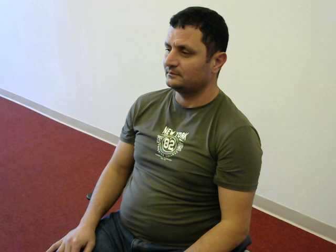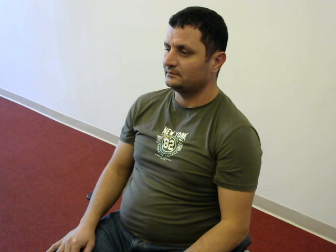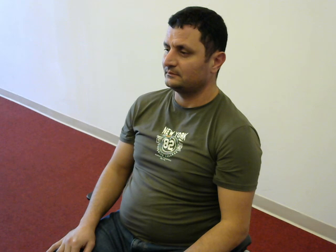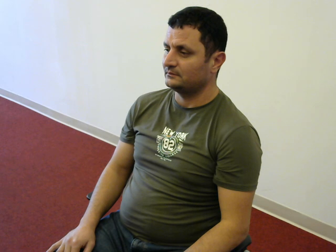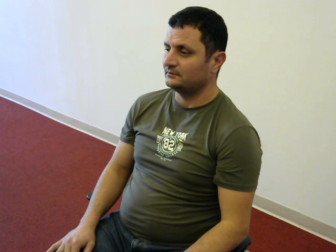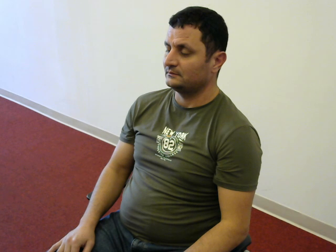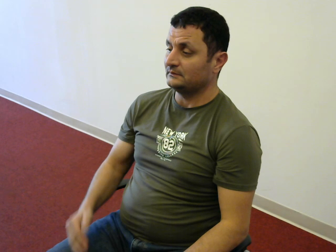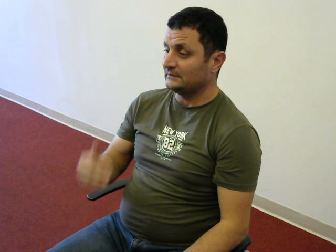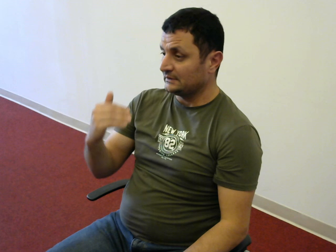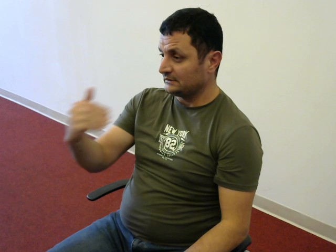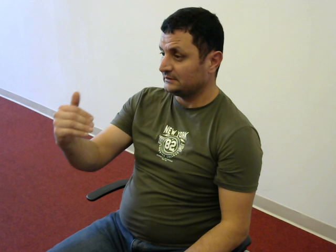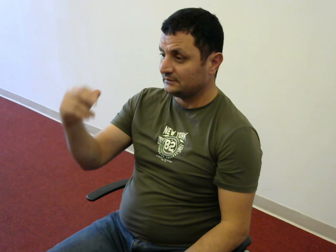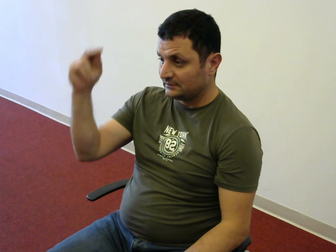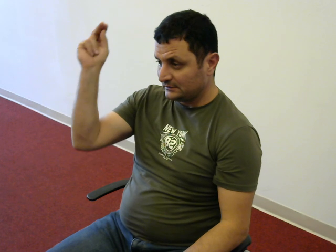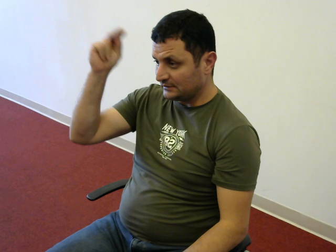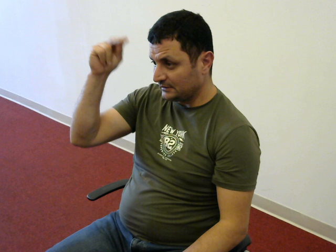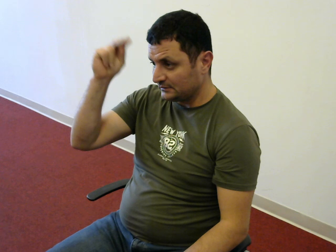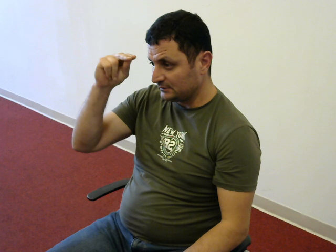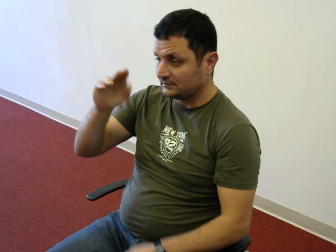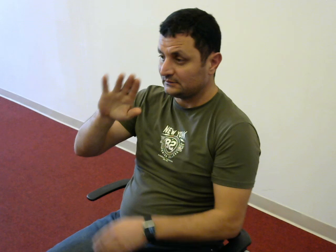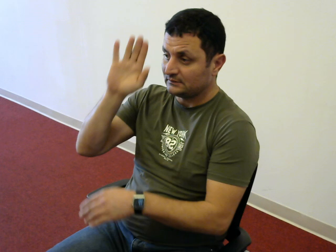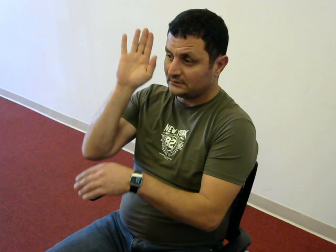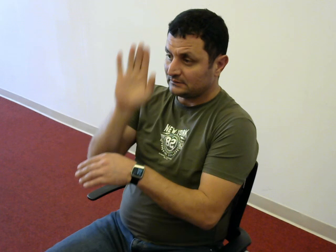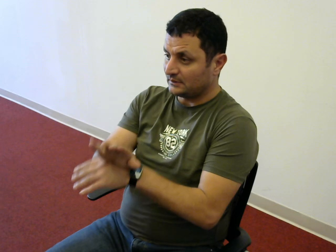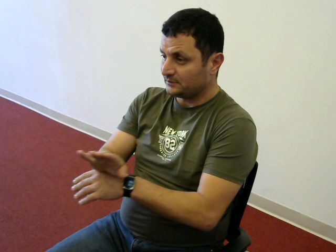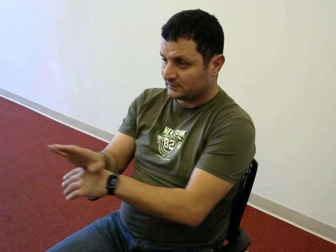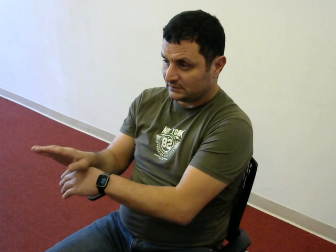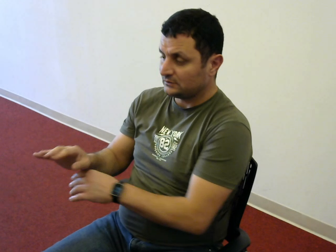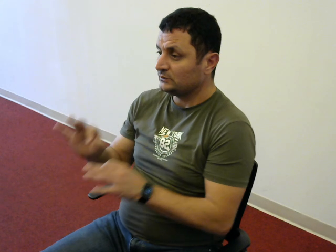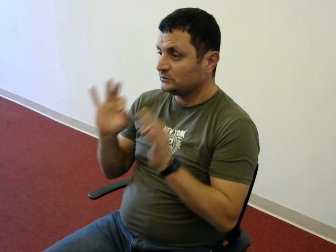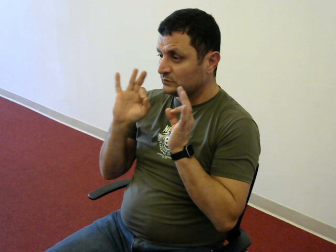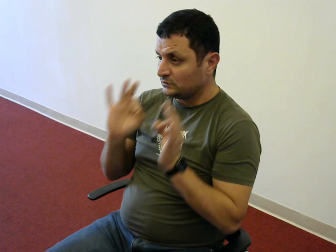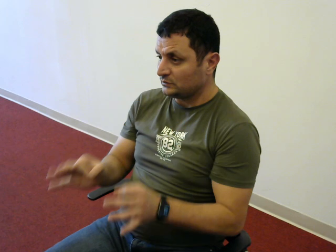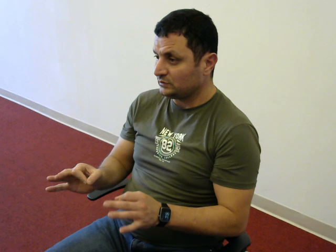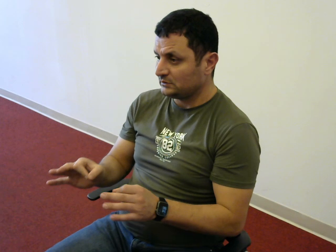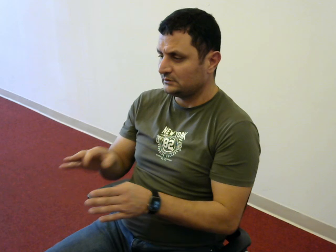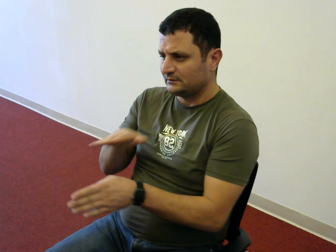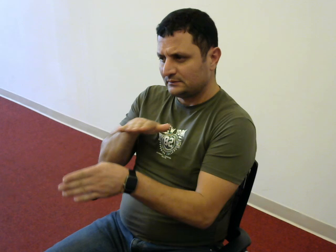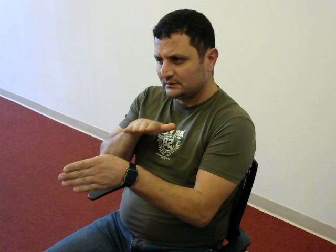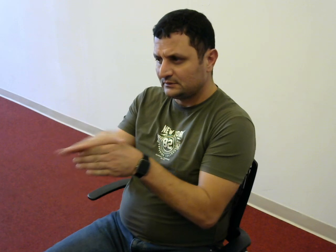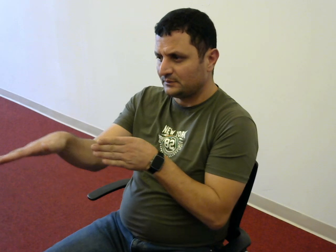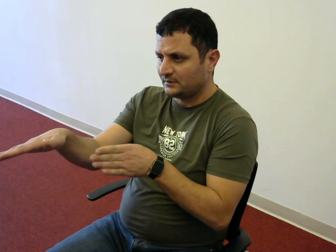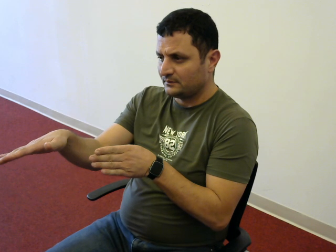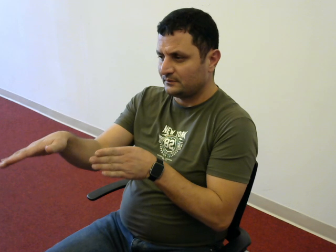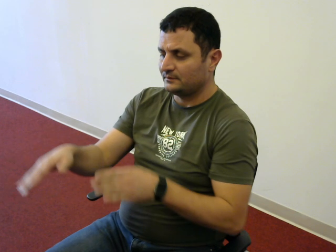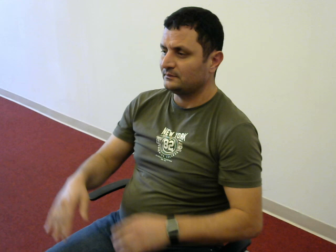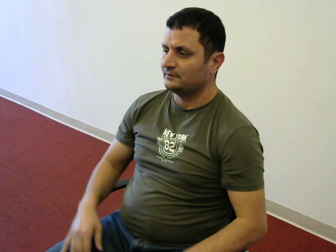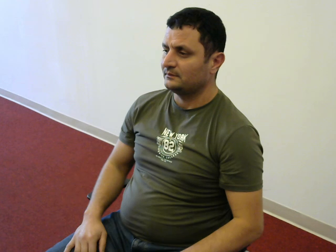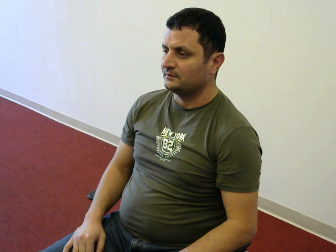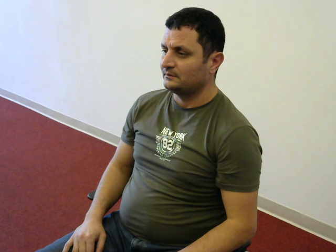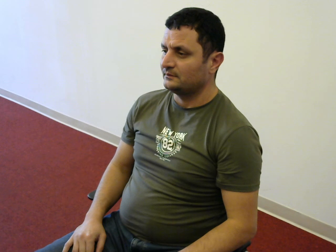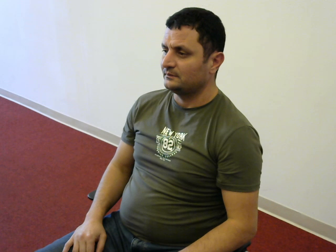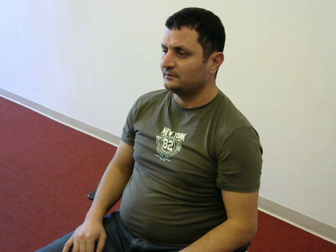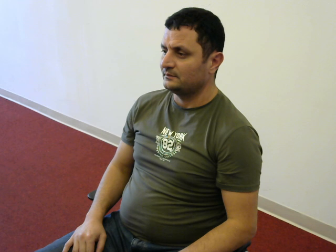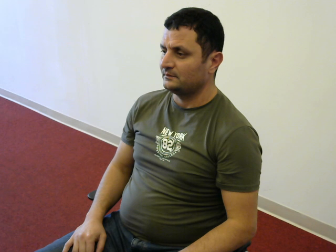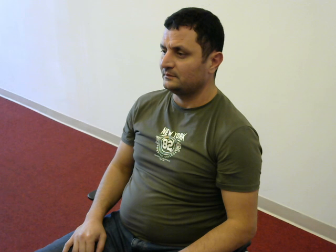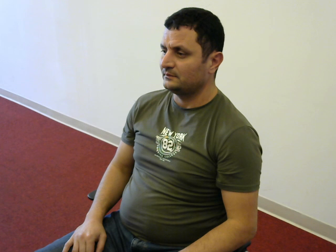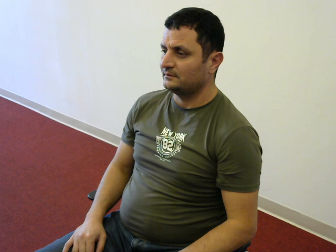Sənin şagirdin tapşırıqları düzgün yerinə yetirib